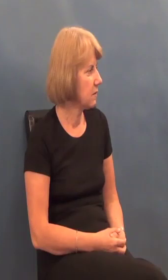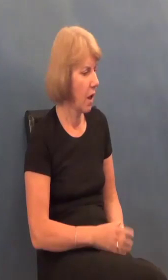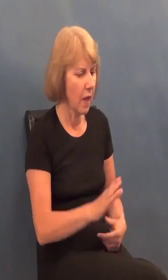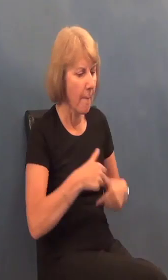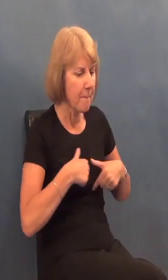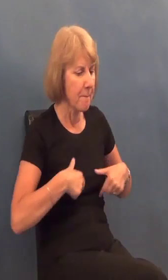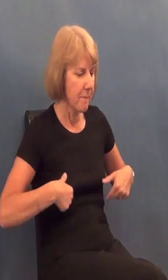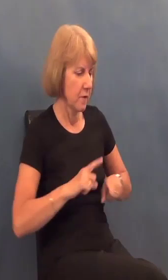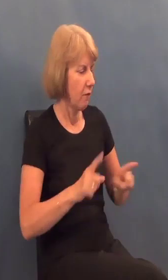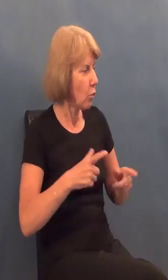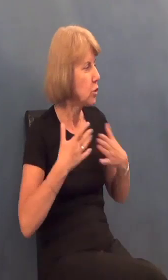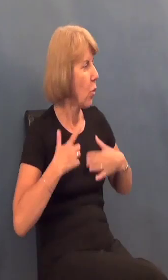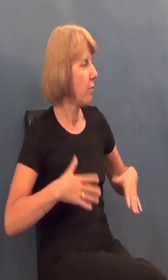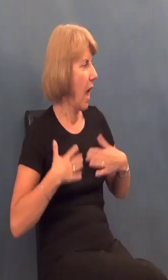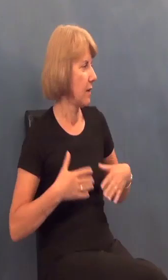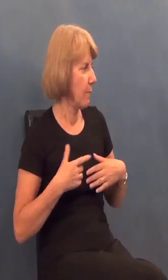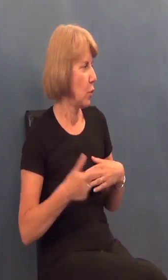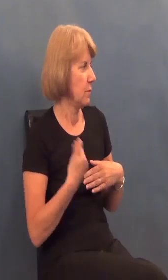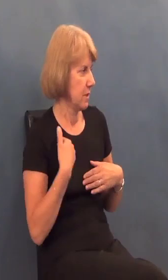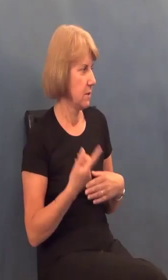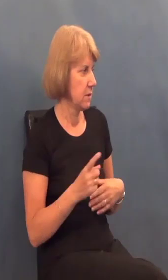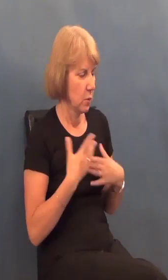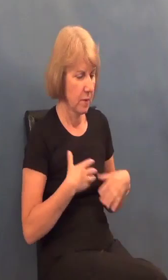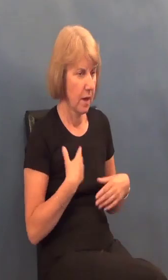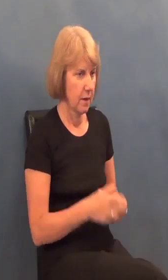Nie, to bikini, a tego nie wolno, trzeba być w ubraniu.